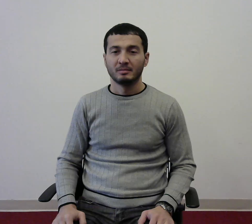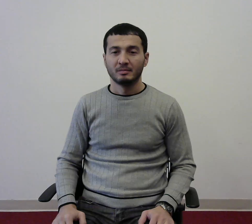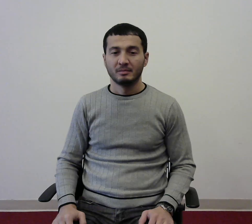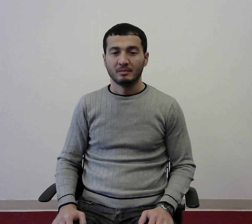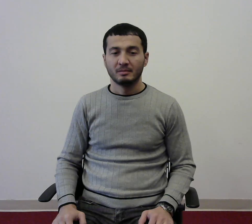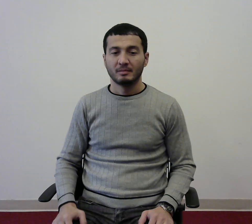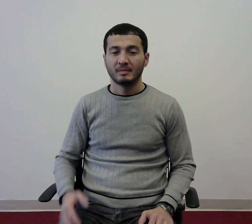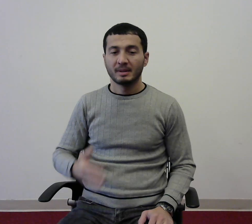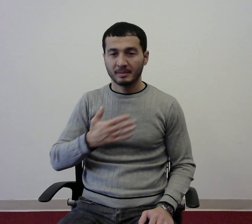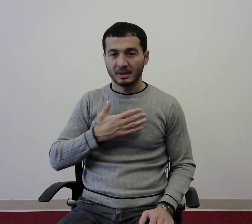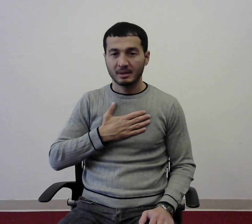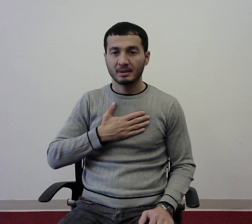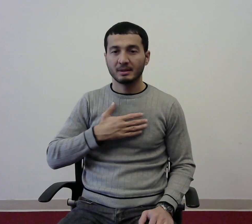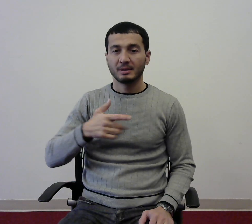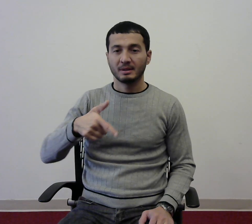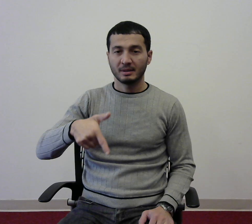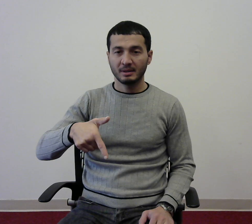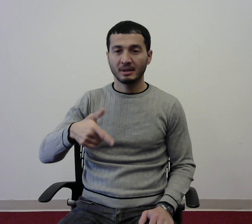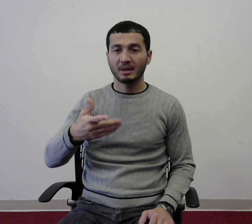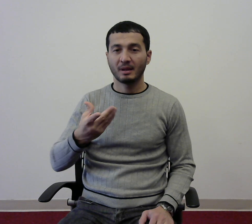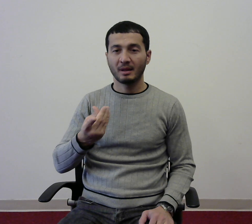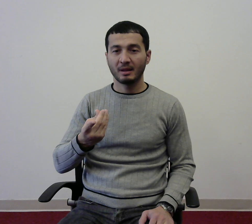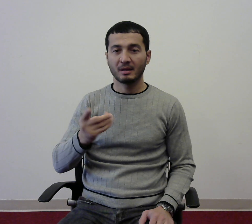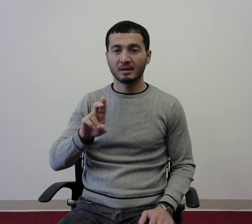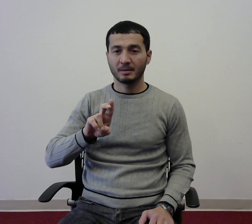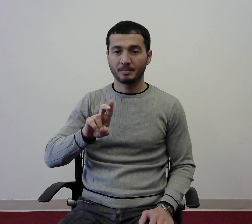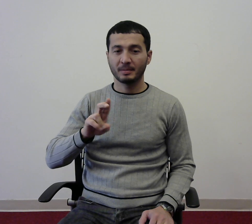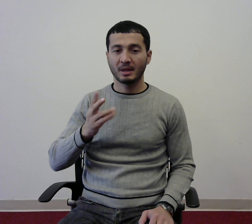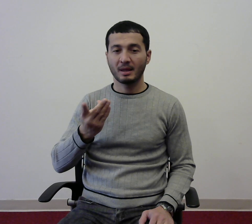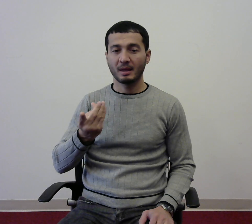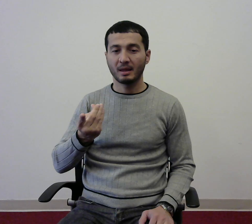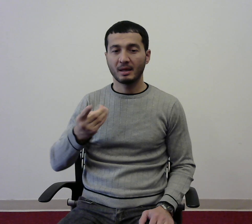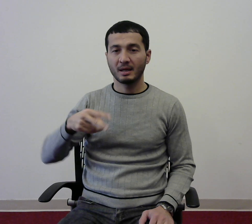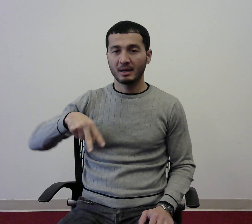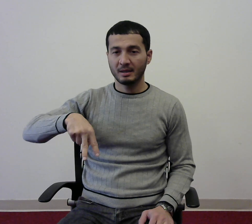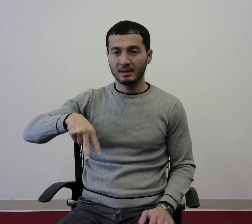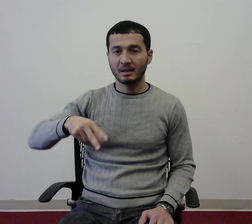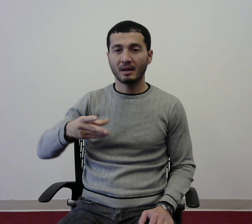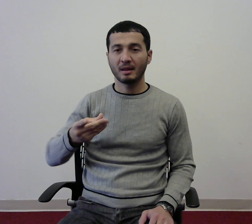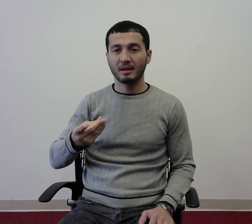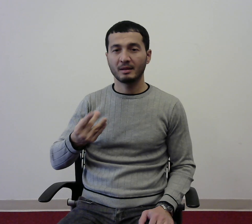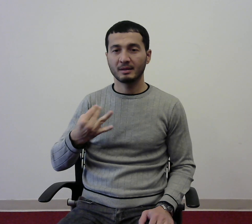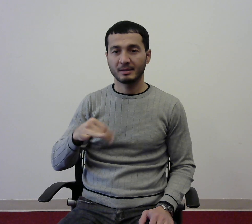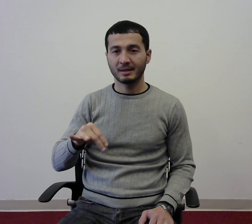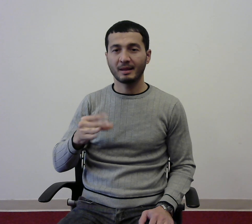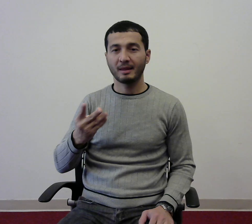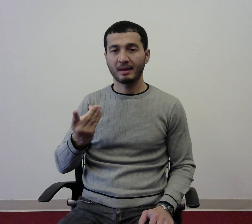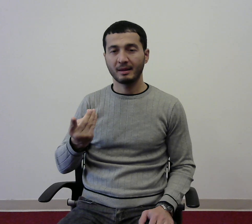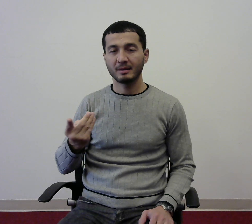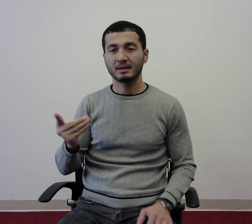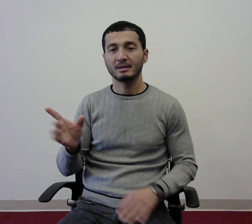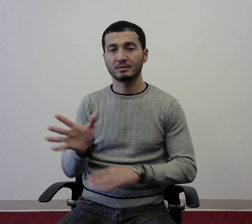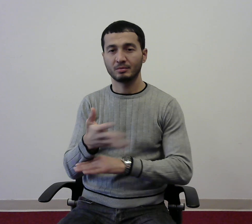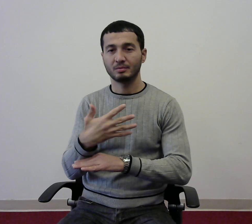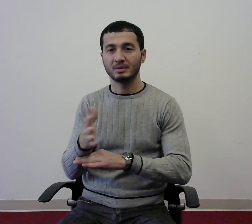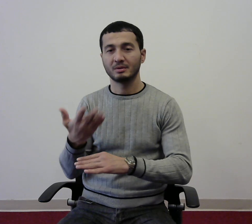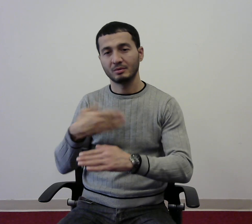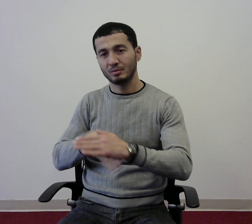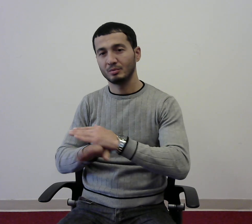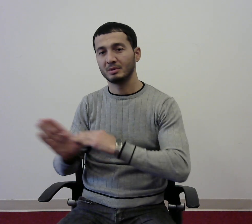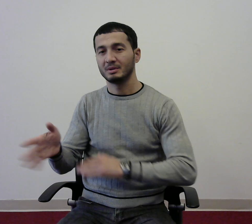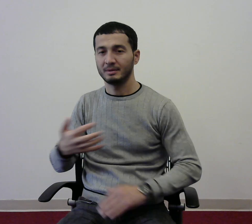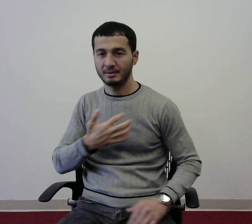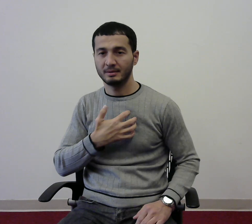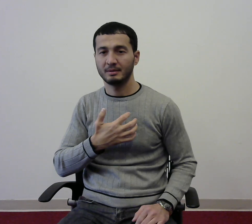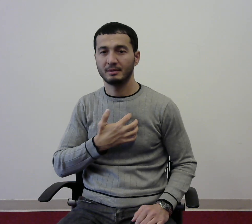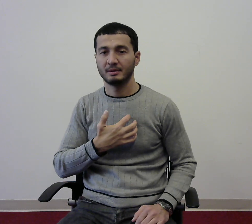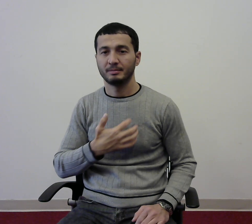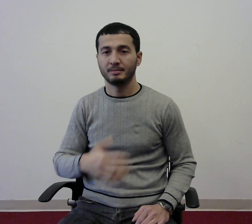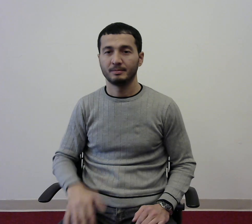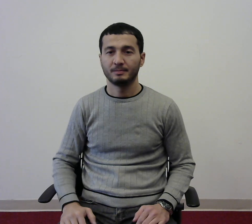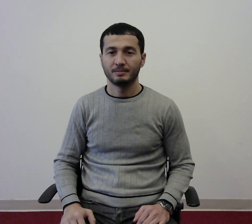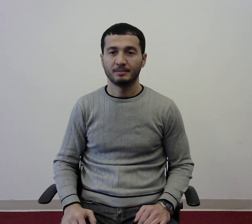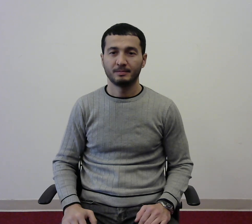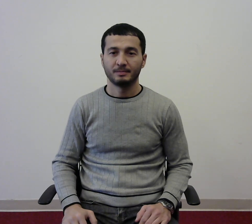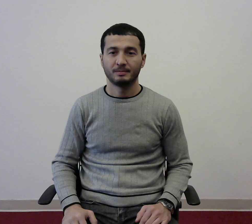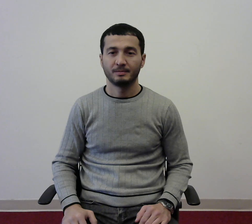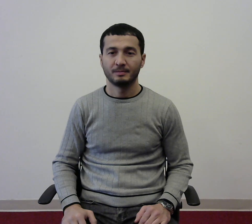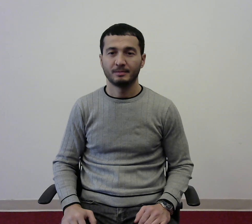Mən Qəbələyə gəzməyə getmək istəyirəm